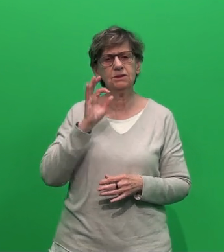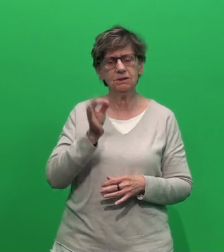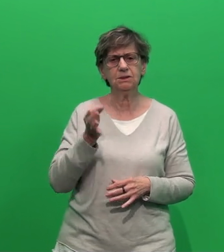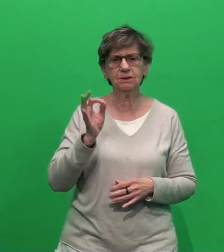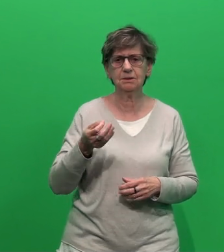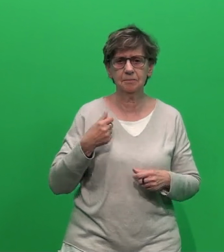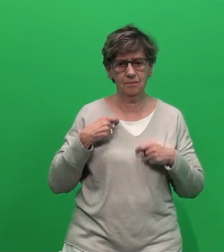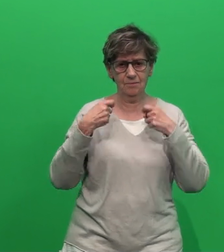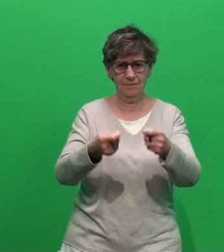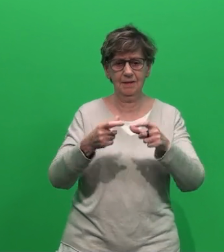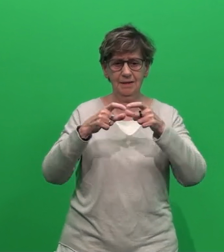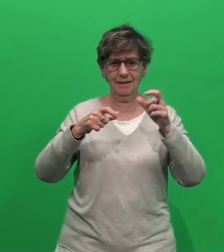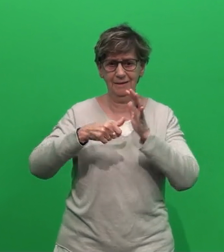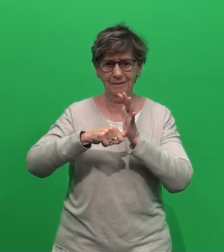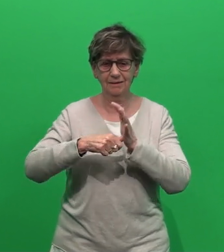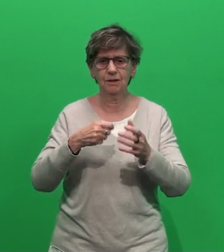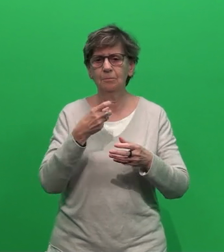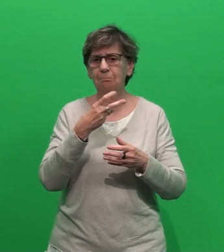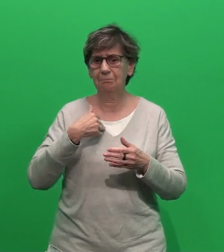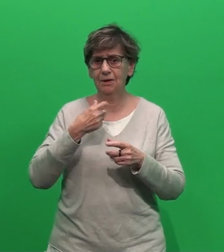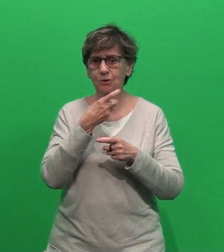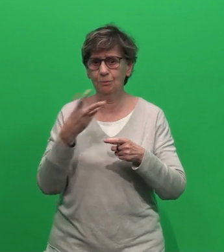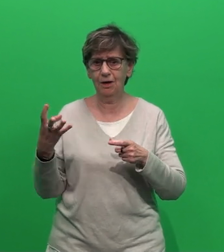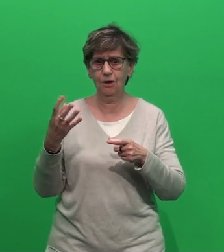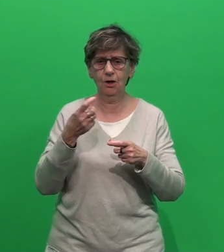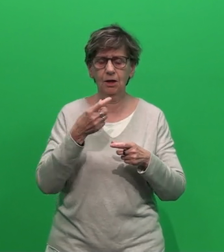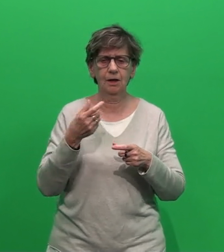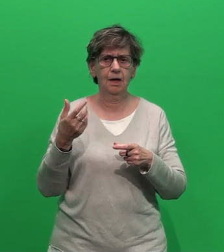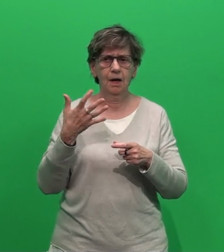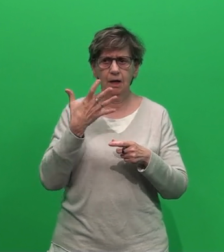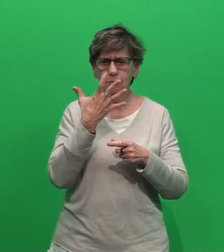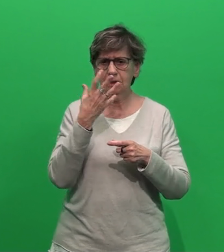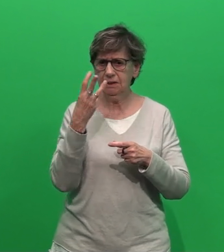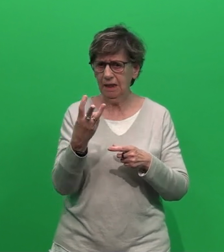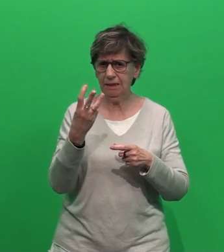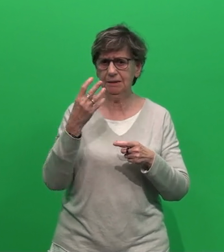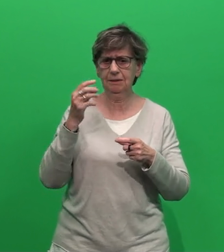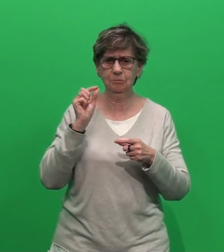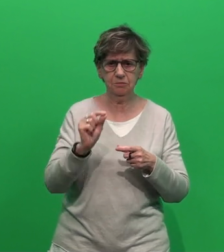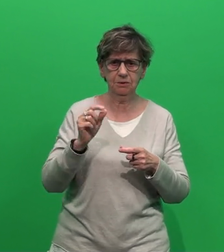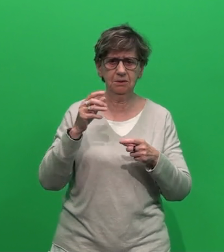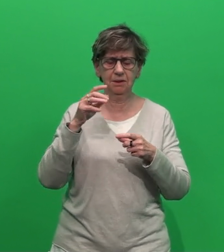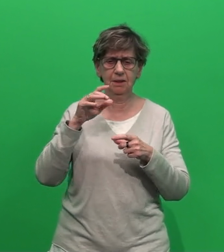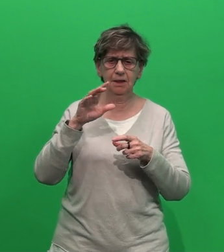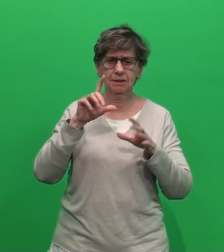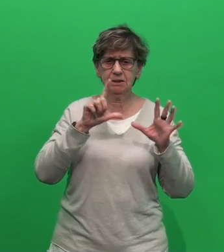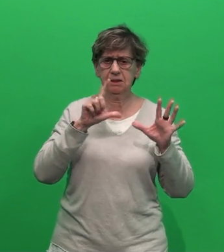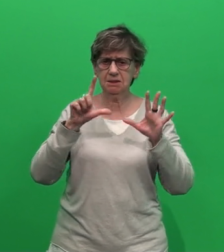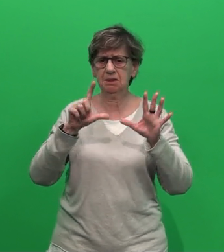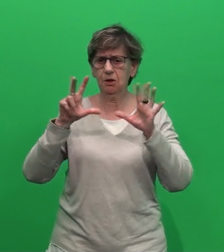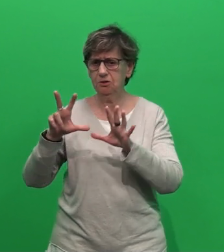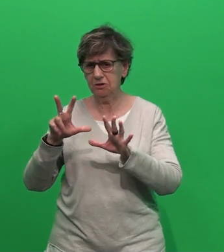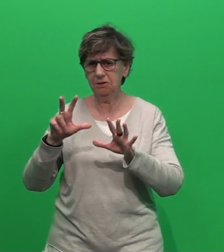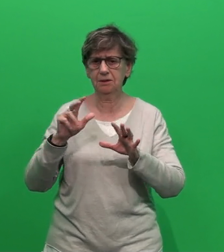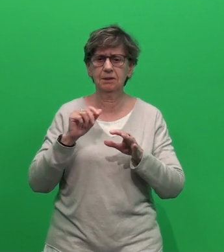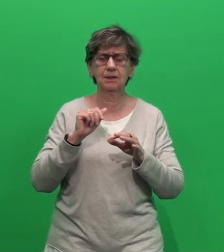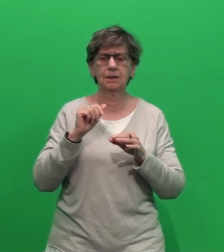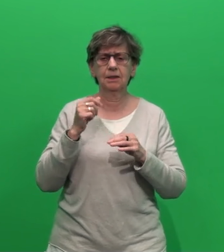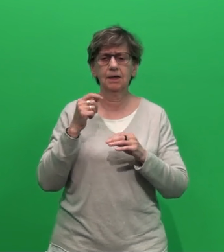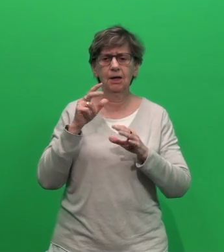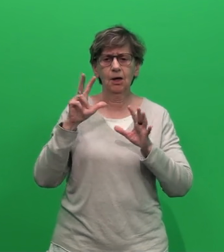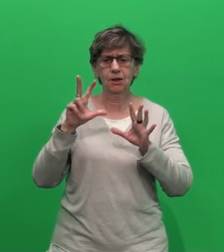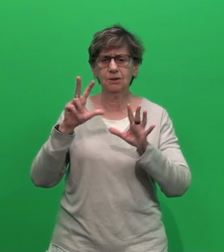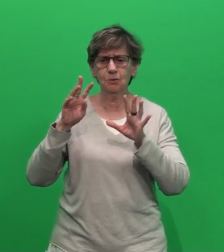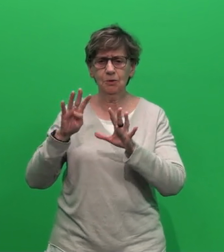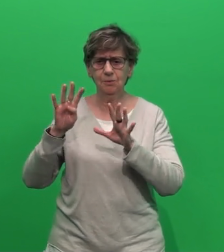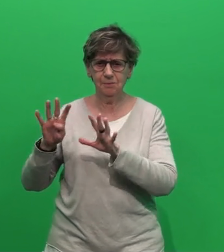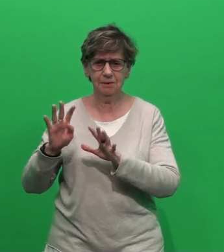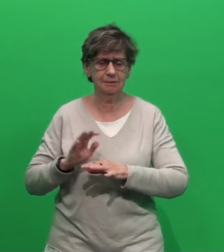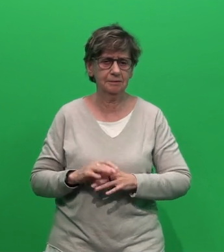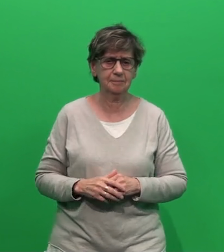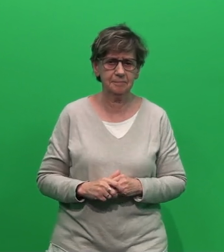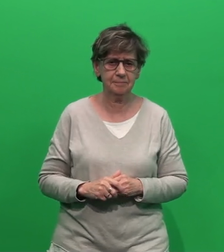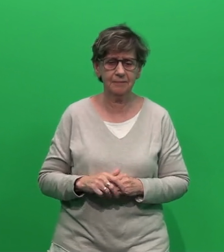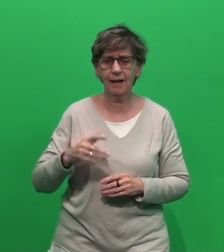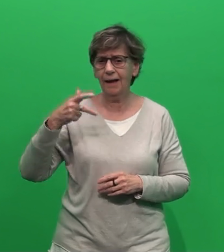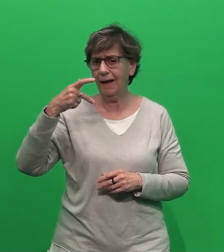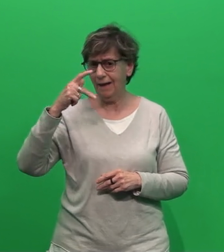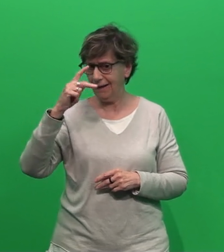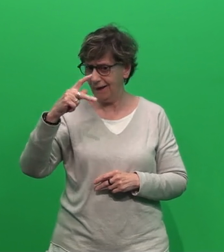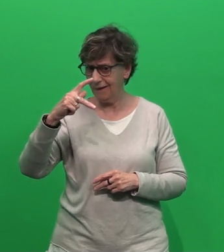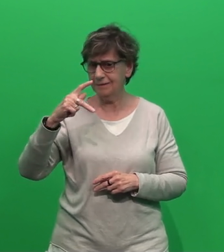Sí, sí. Et dono el meu DNI. El meu número és el cinquanta-tres, punt, set set vuit, vuit nou nou.